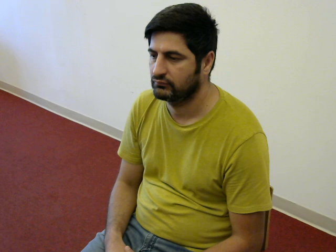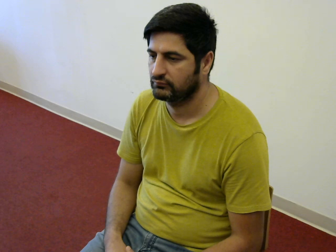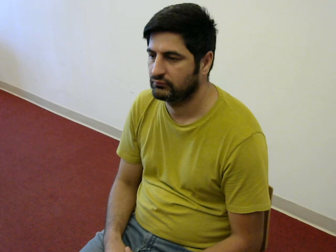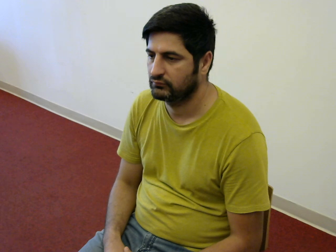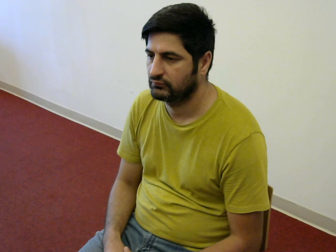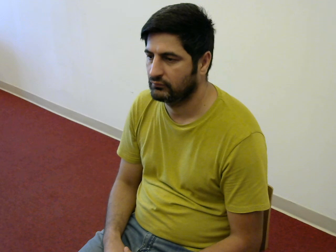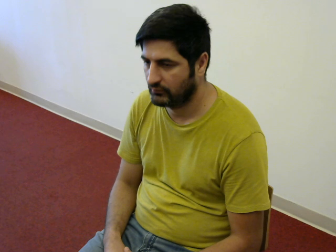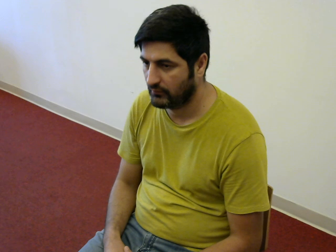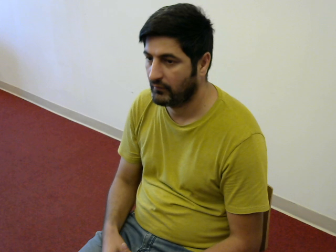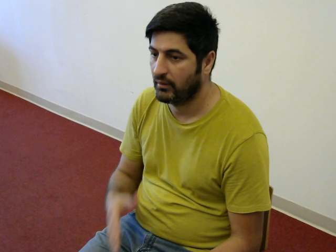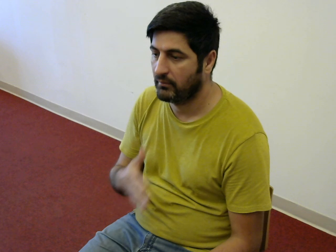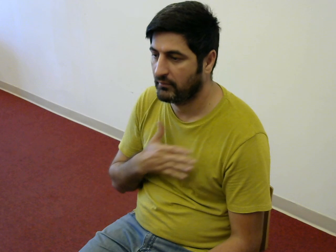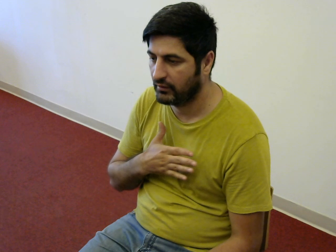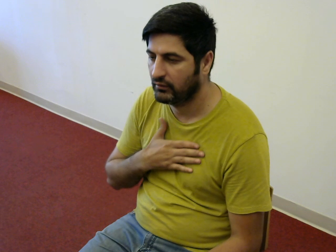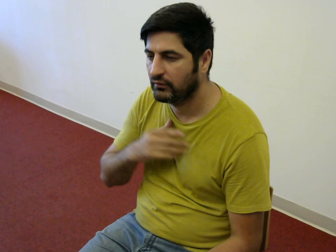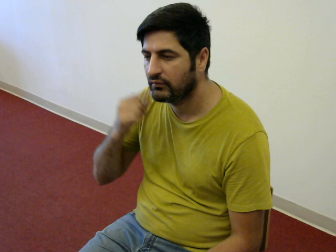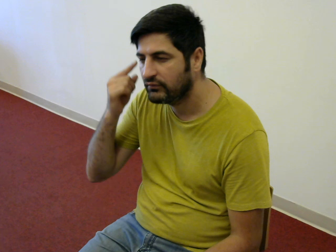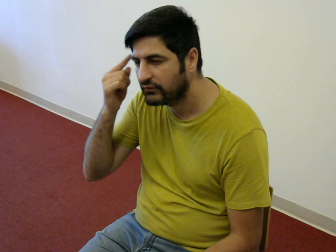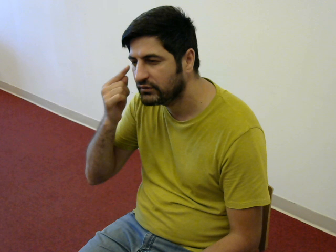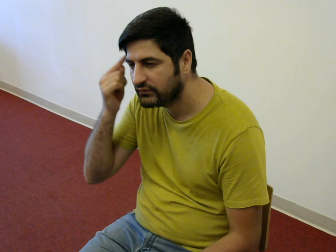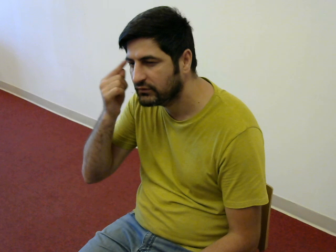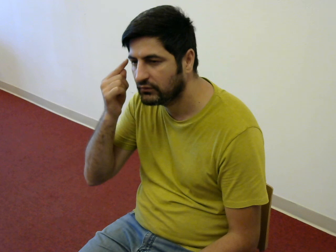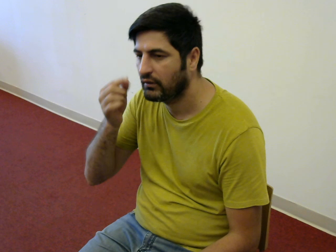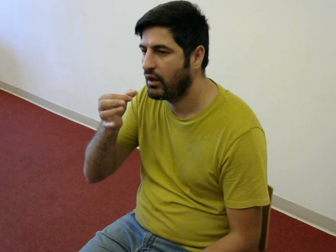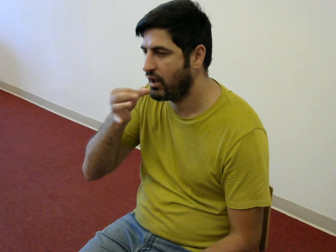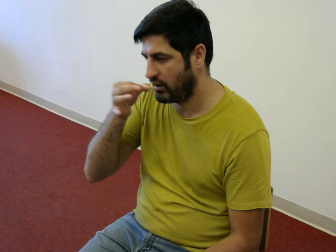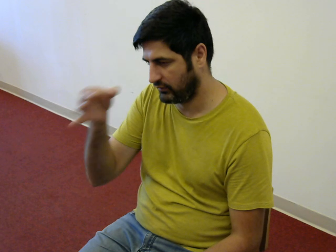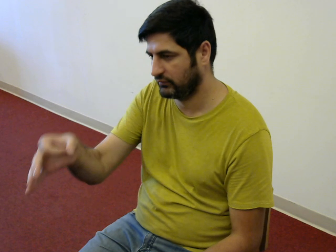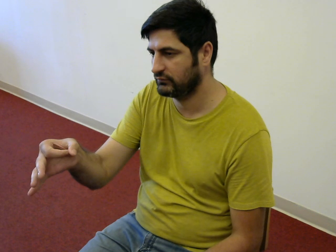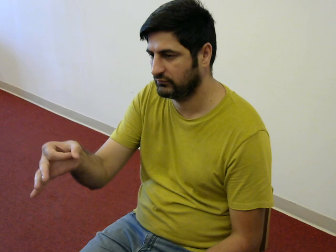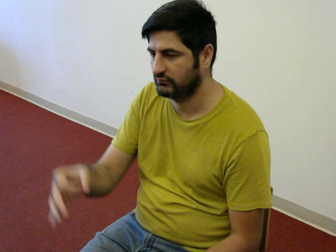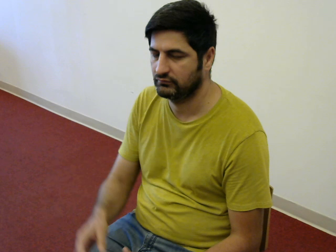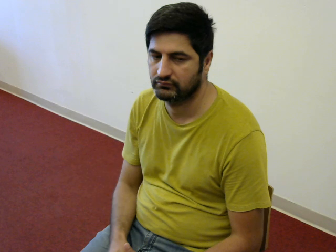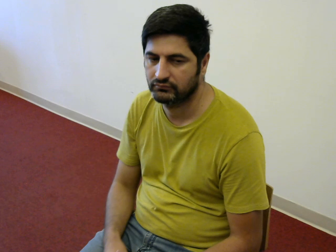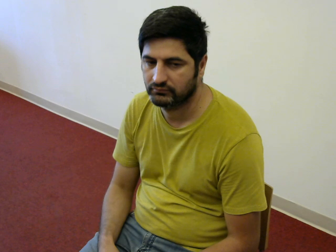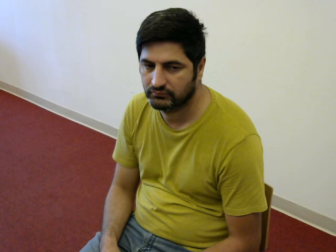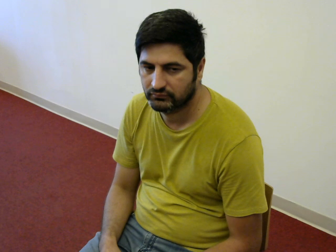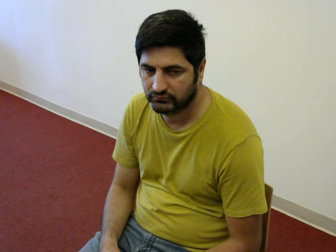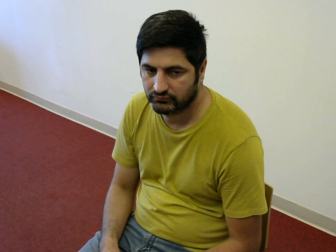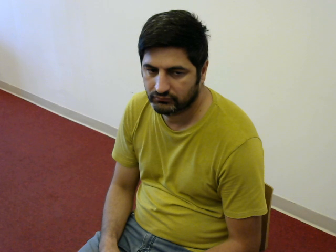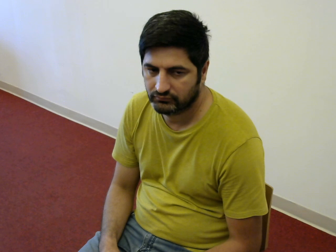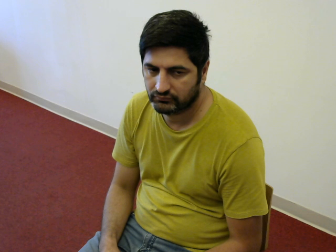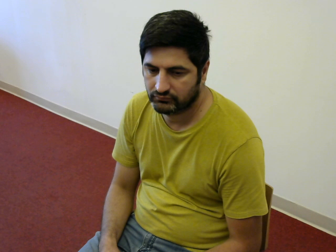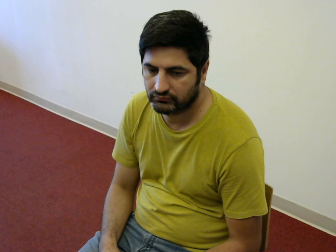Mən fikirləşim, deyərəm